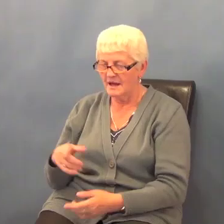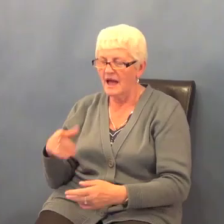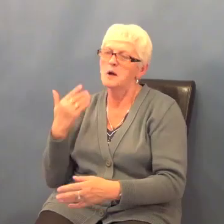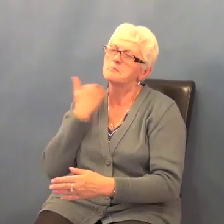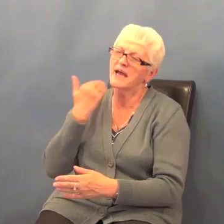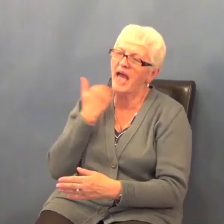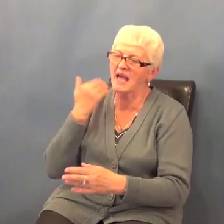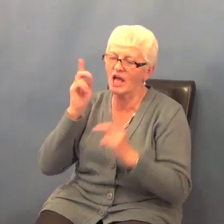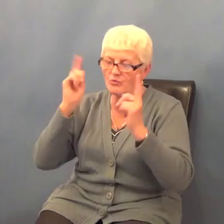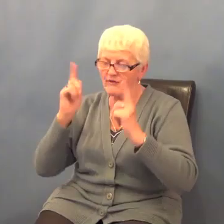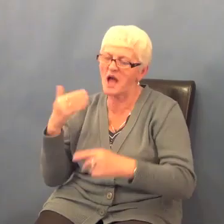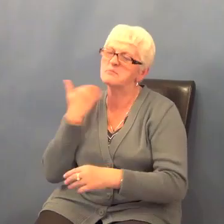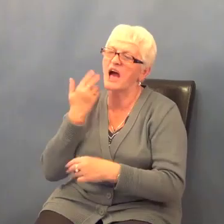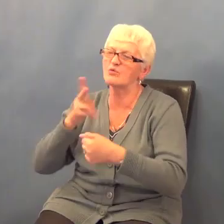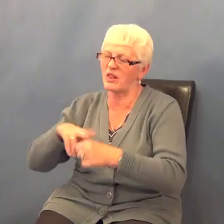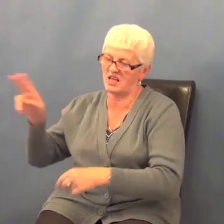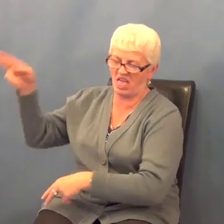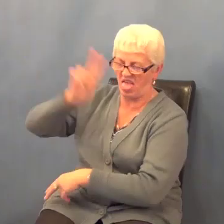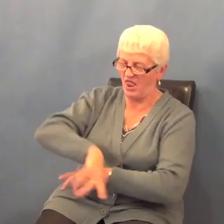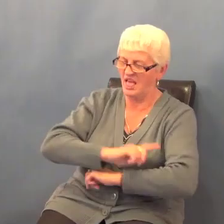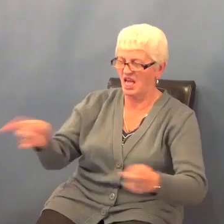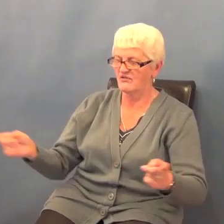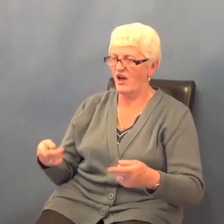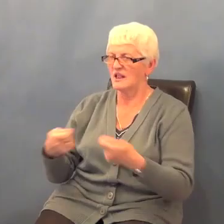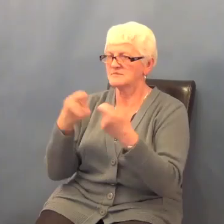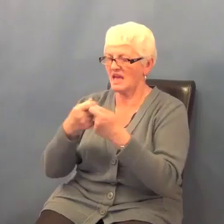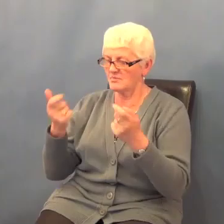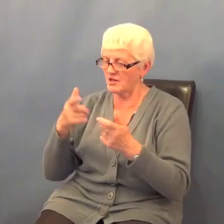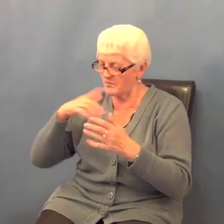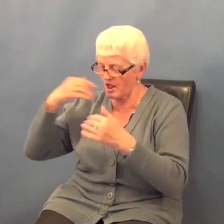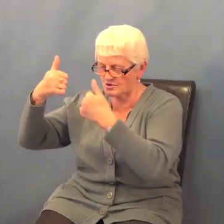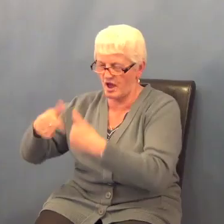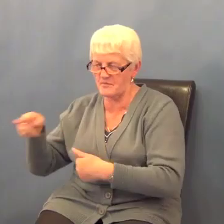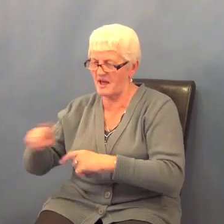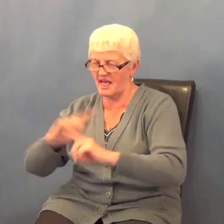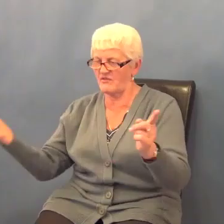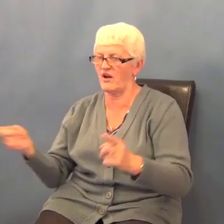Jakiś pijak, który upada ciągle, więc tak nie wolno, trzeba stać w jakimś miejscu niż chodzić po pijaku niebezpiecznie.